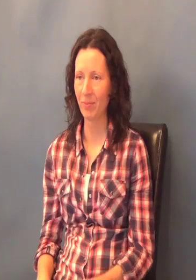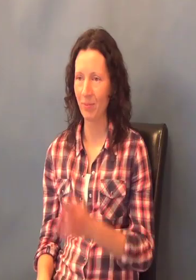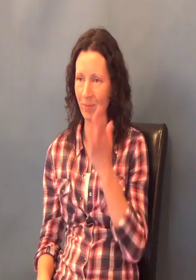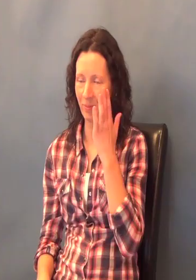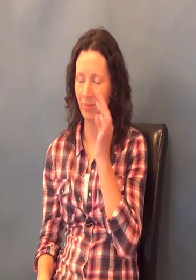Wiem.